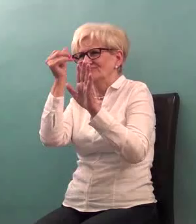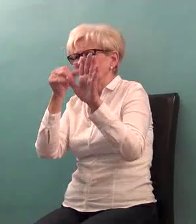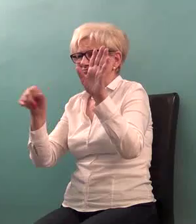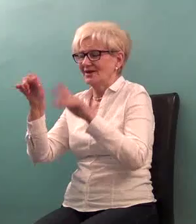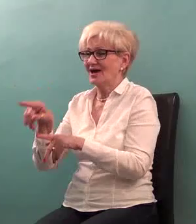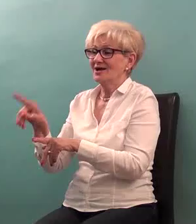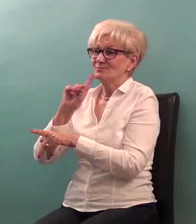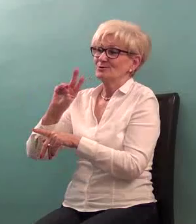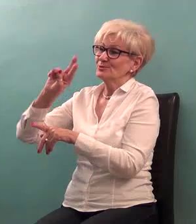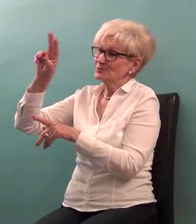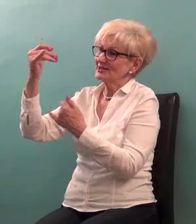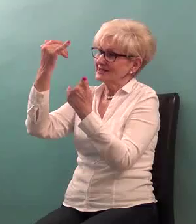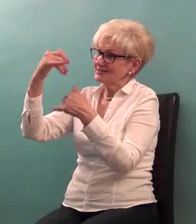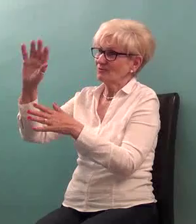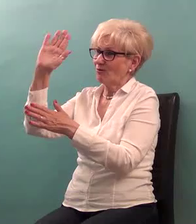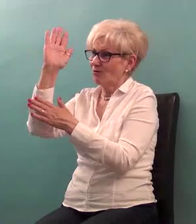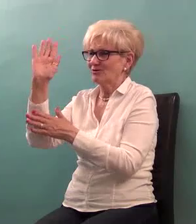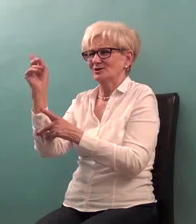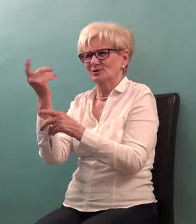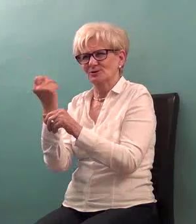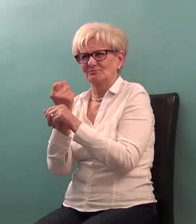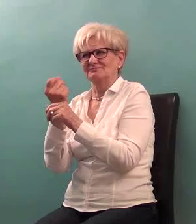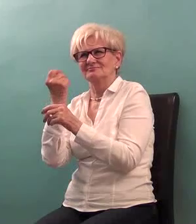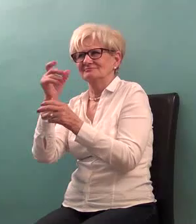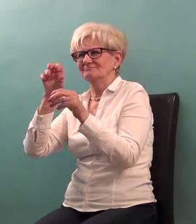Chłopiec znowu zniszczył kamieniem inne okno w innym miejscu.